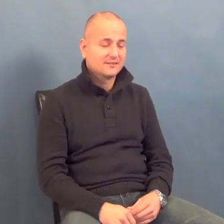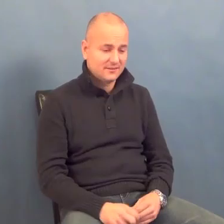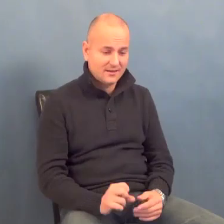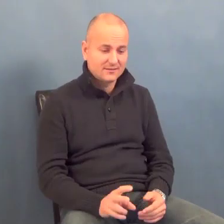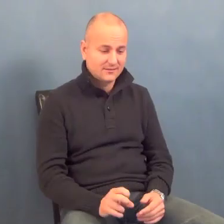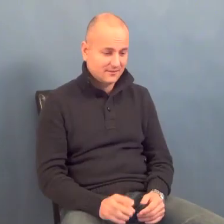Tak, tak.